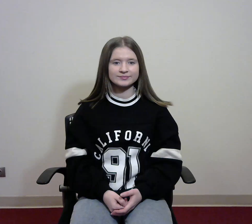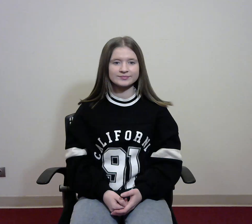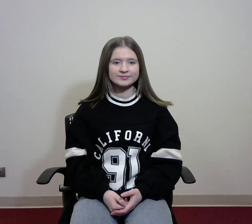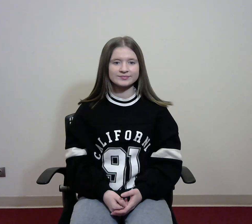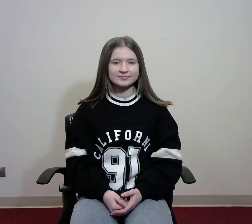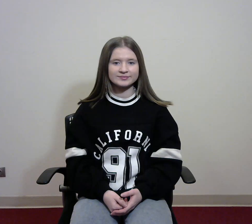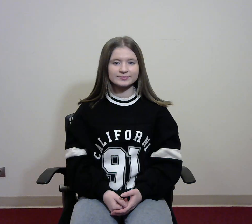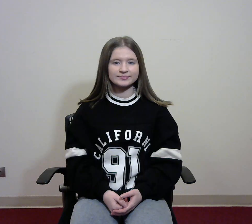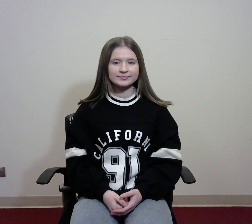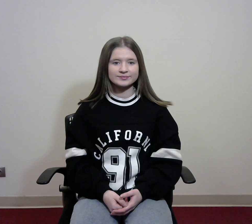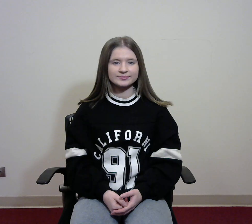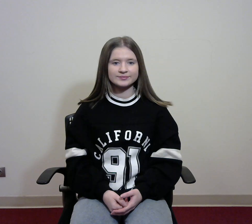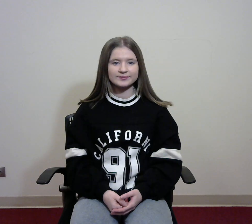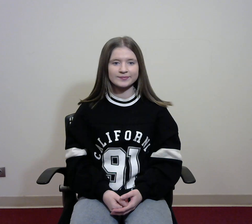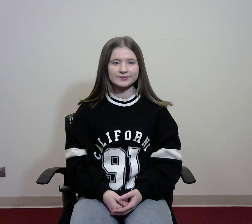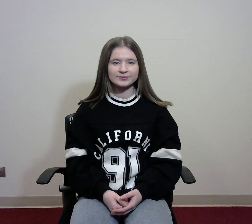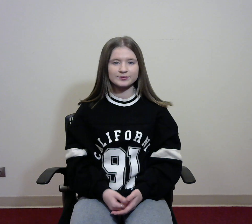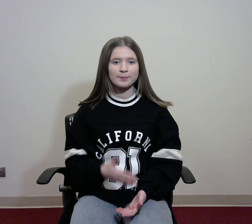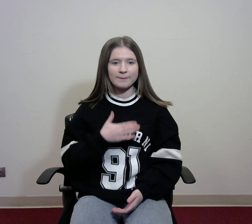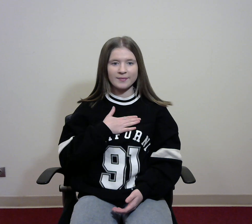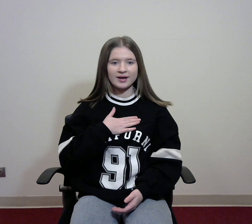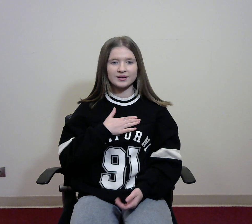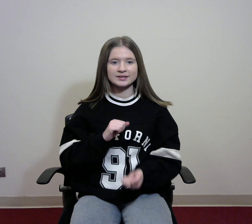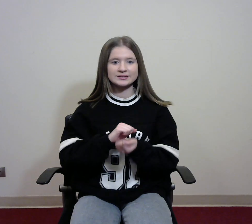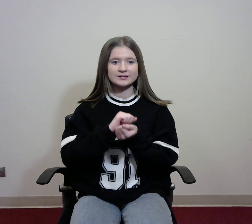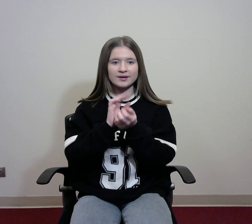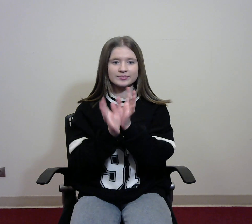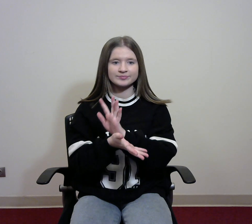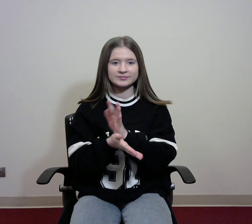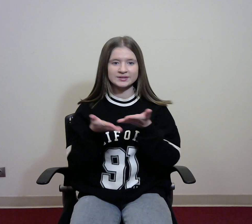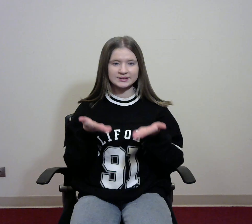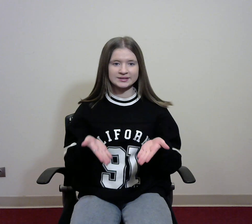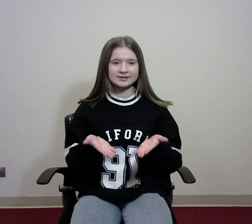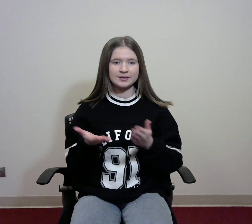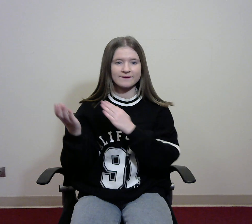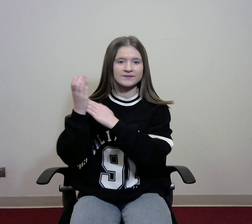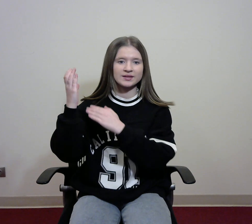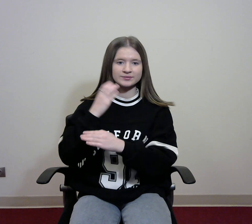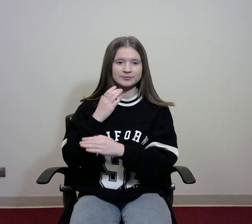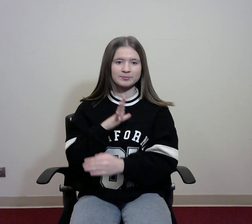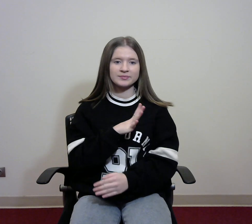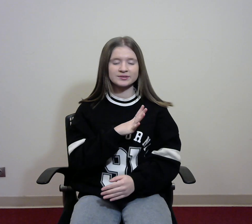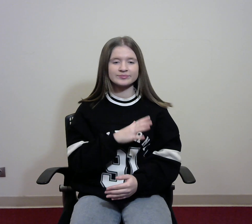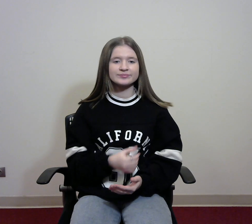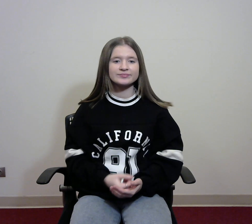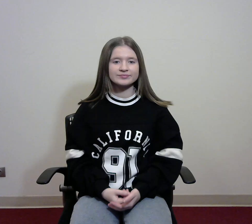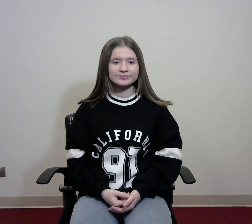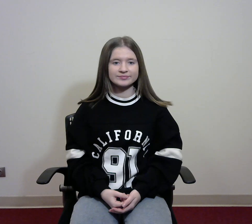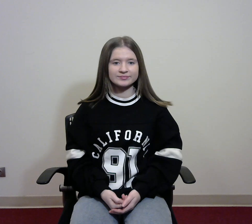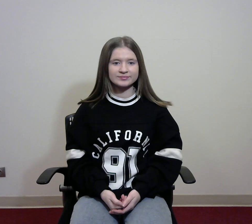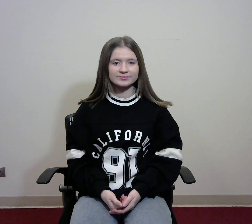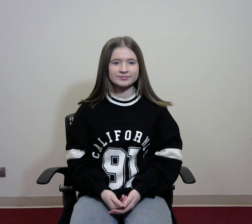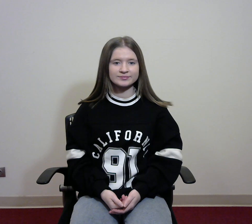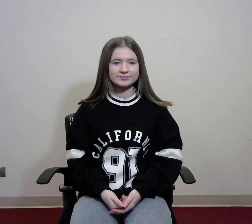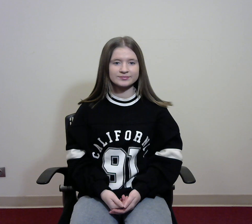Məni ASAN Xidmətdən bura göndəriblər